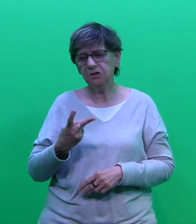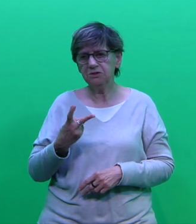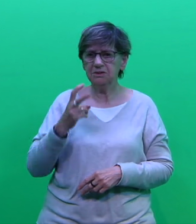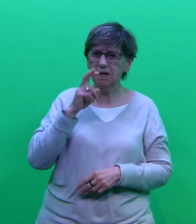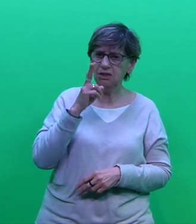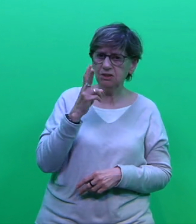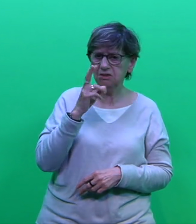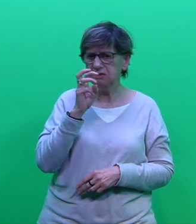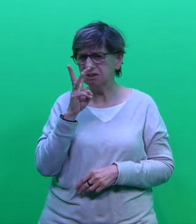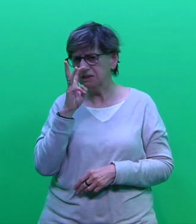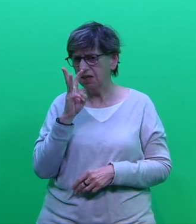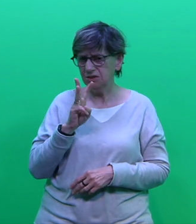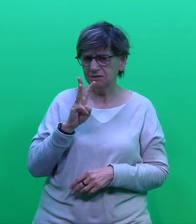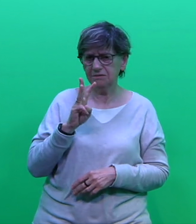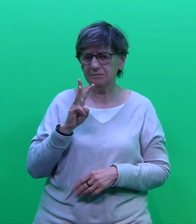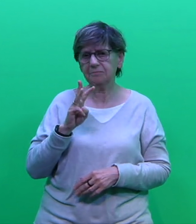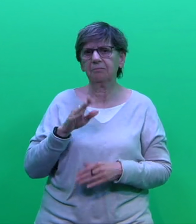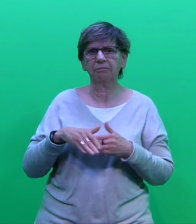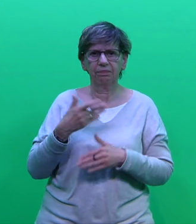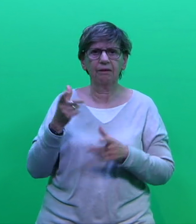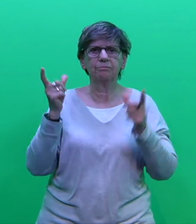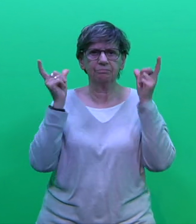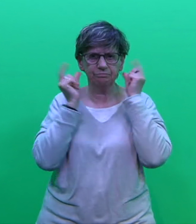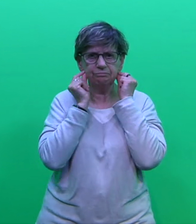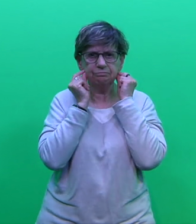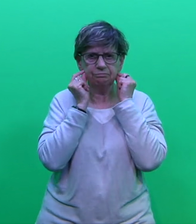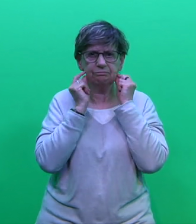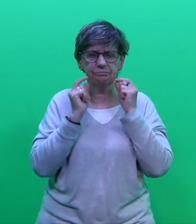Quan tenia dos o tres anys vaig començar a predre audició.